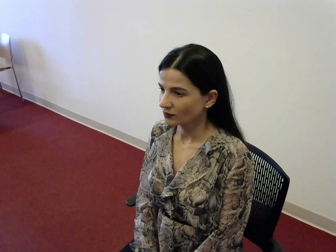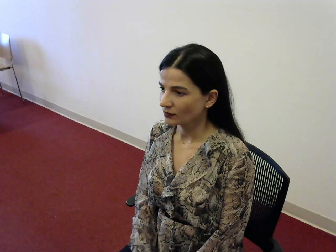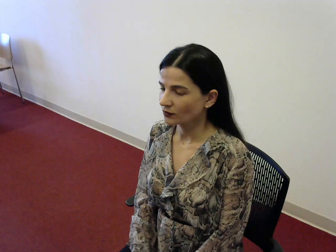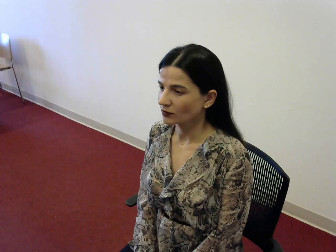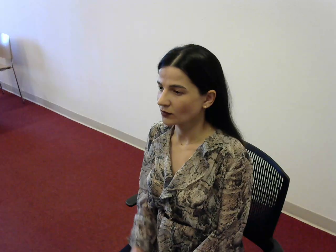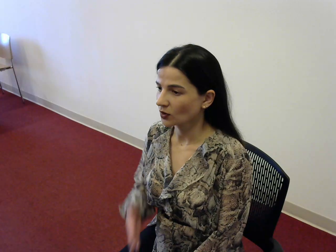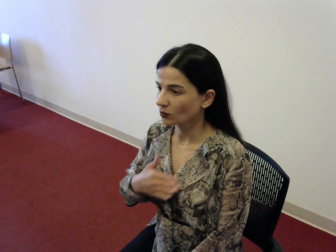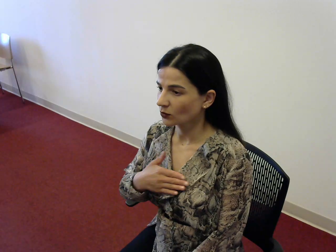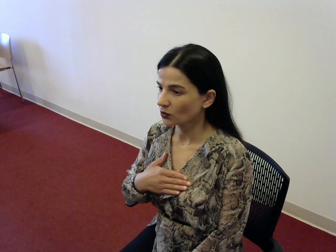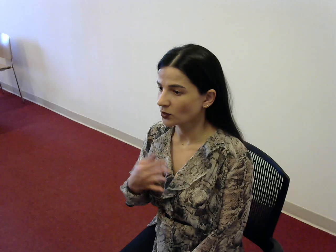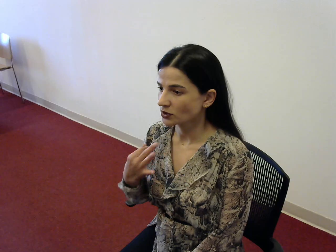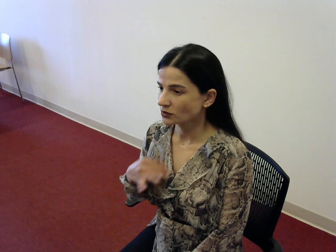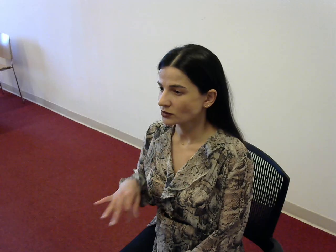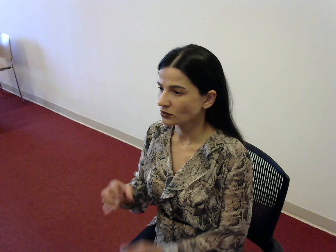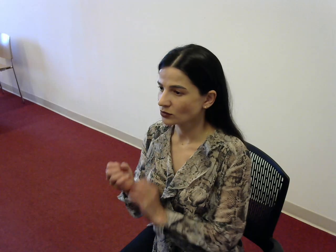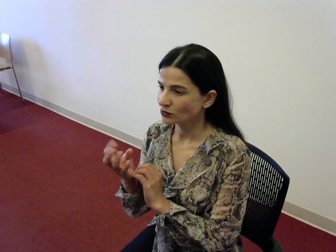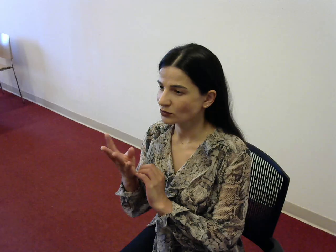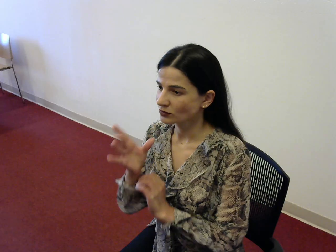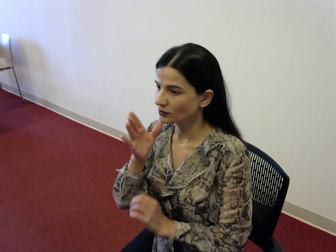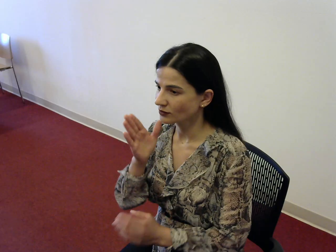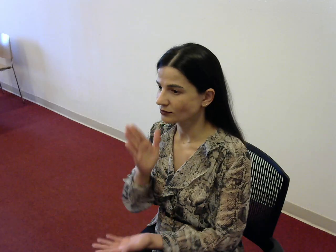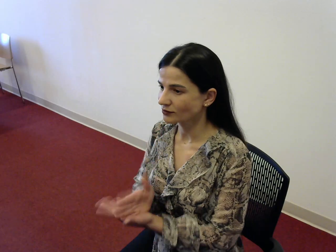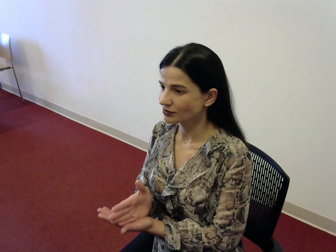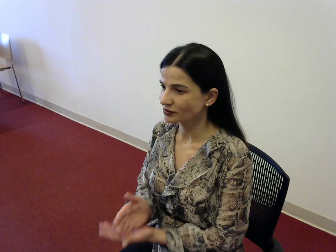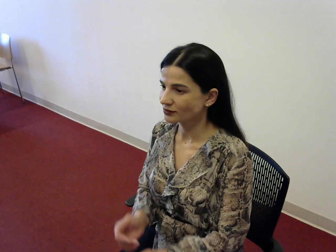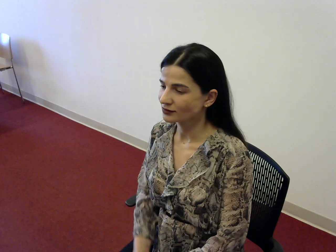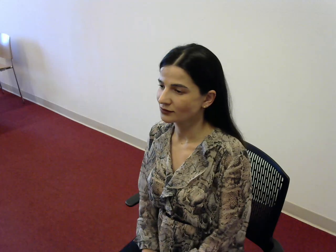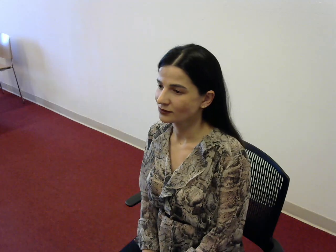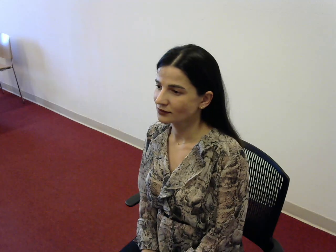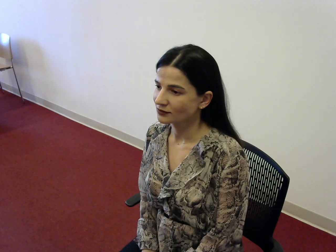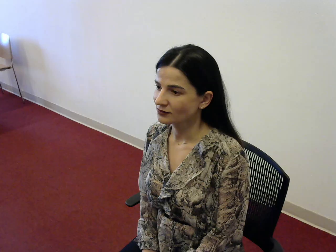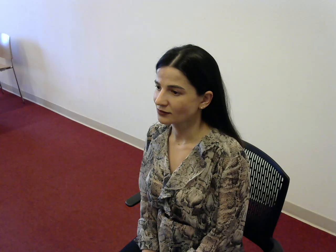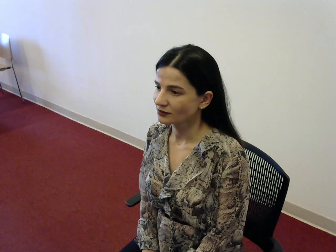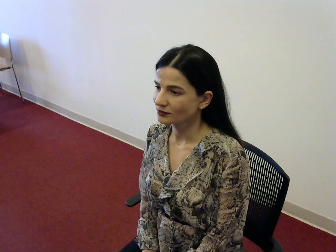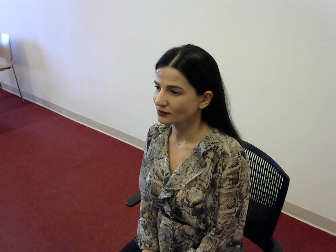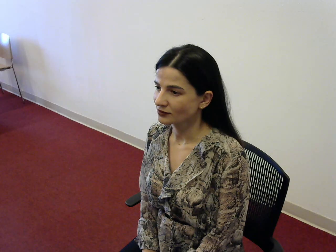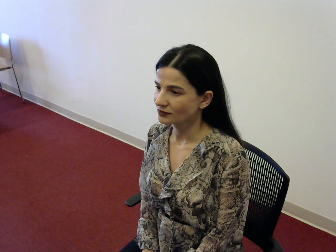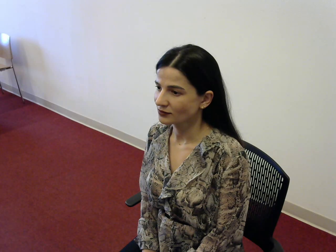Mənim oğlumun 14 yaşı var